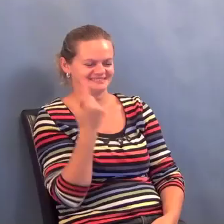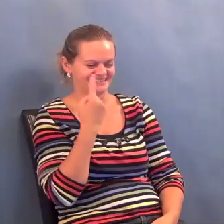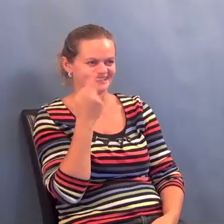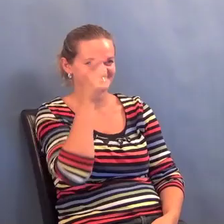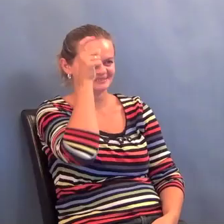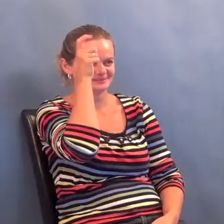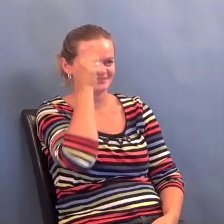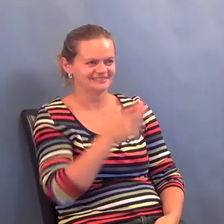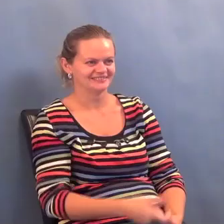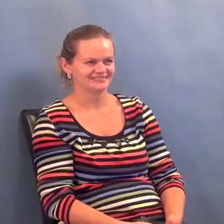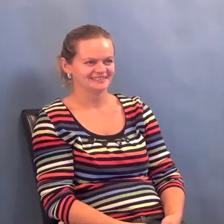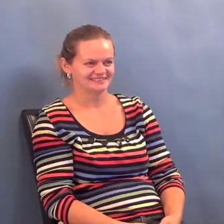Ludzie mają zakaz.